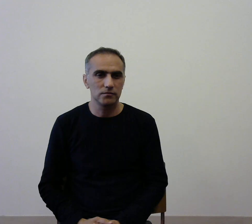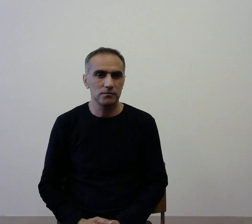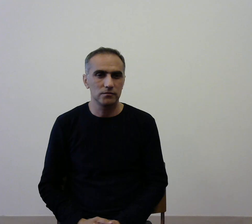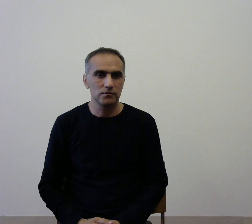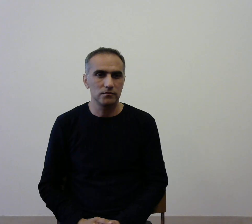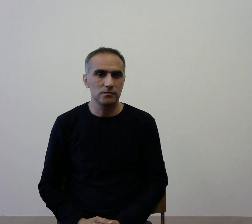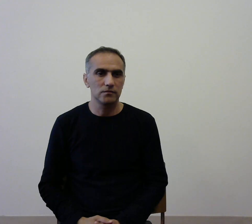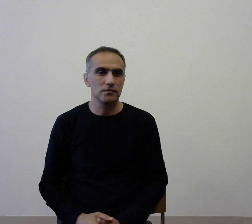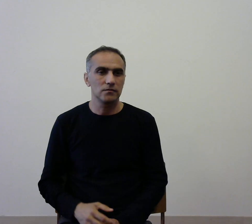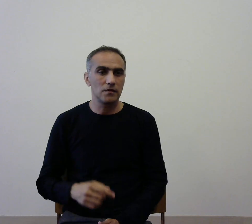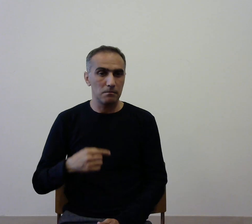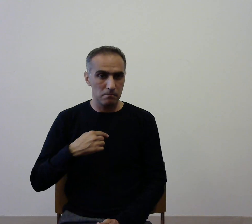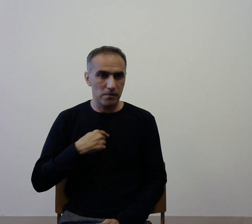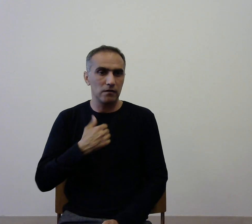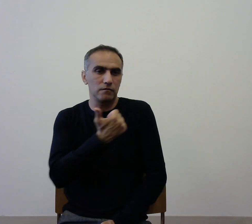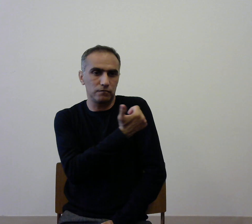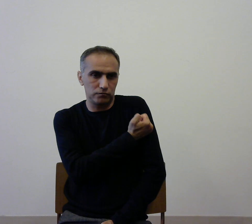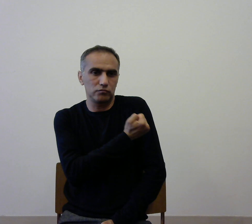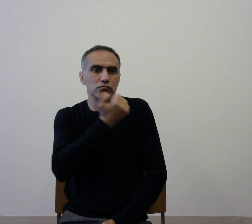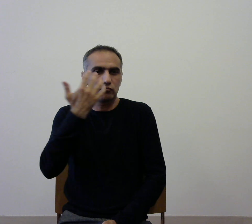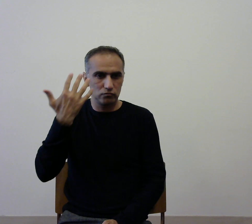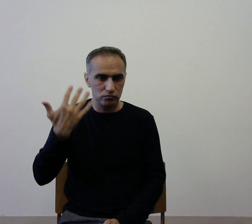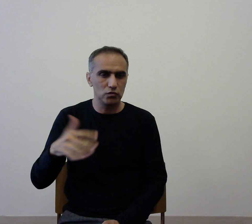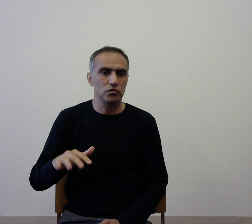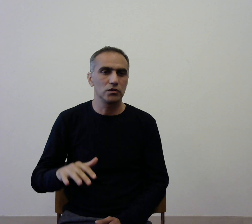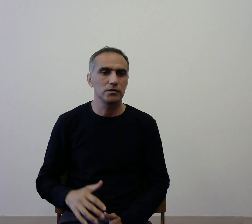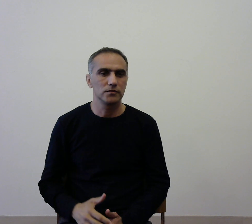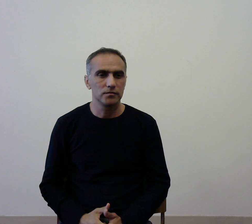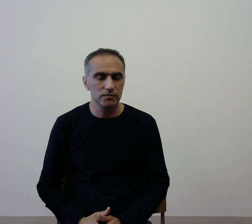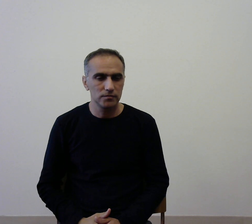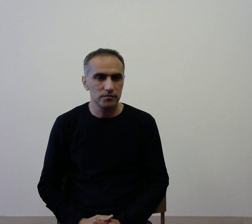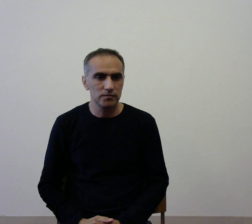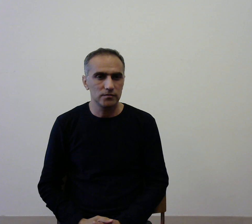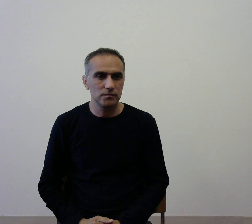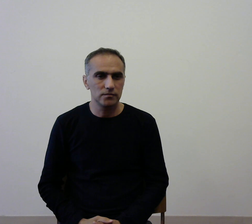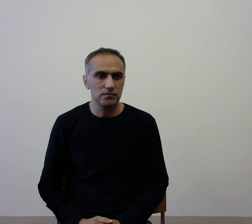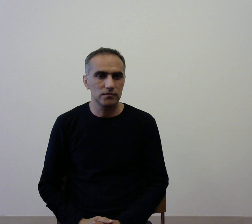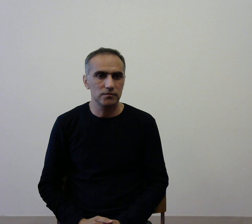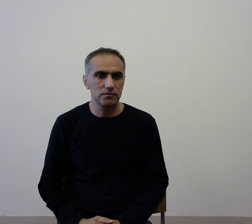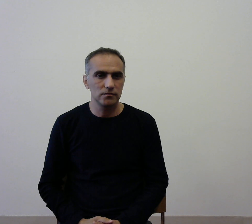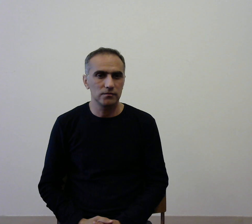Mən vaksin vurdurmuşam